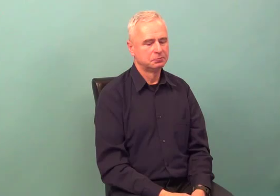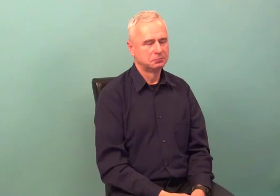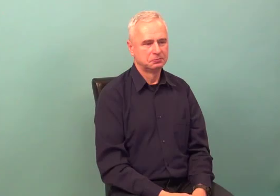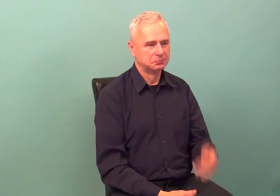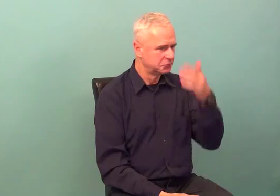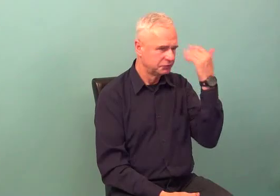Nie wiem.